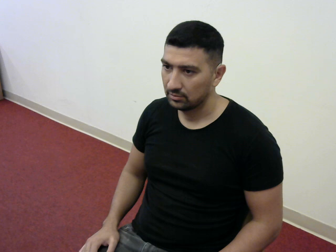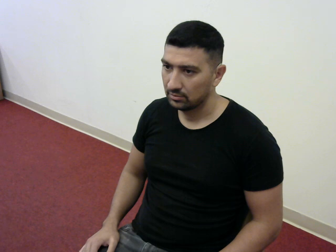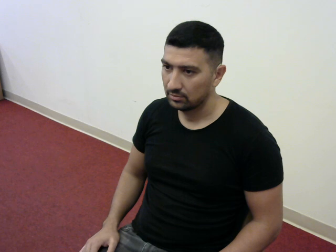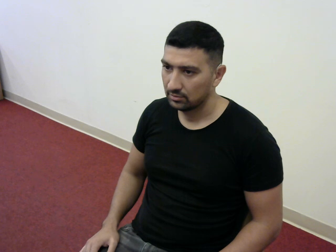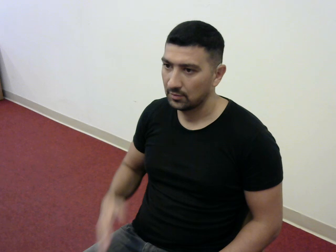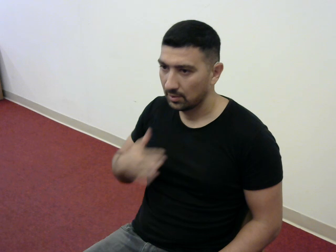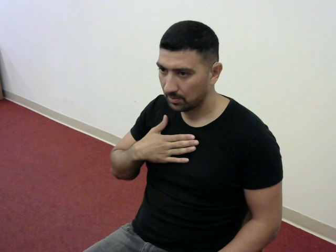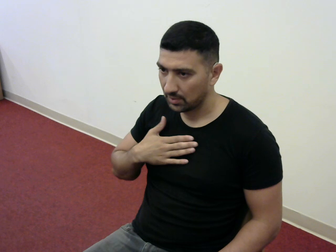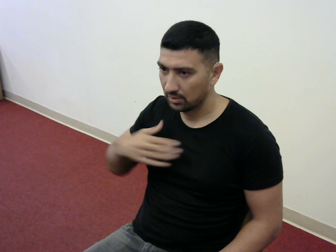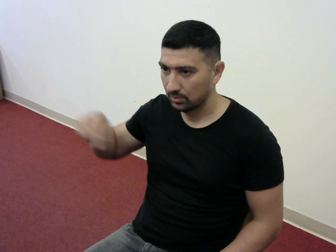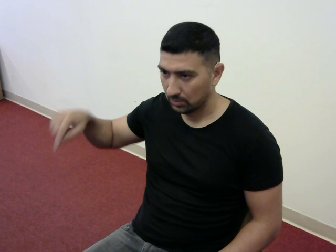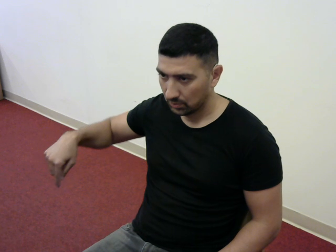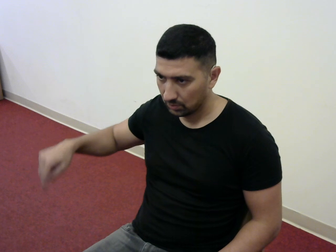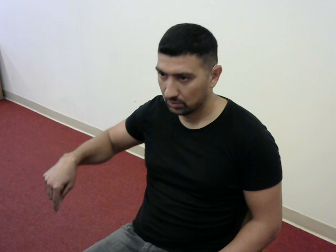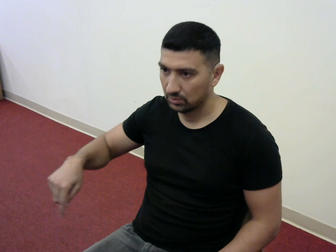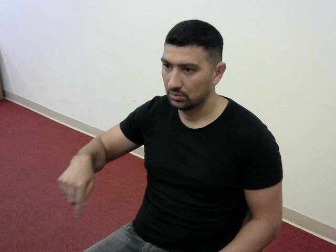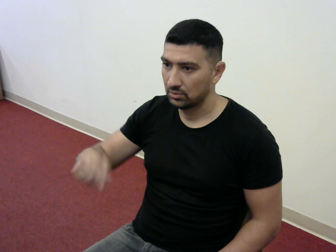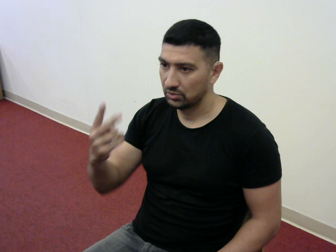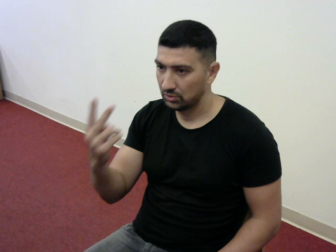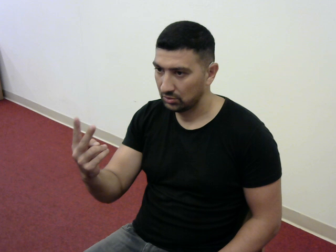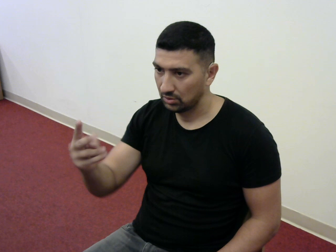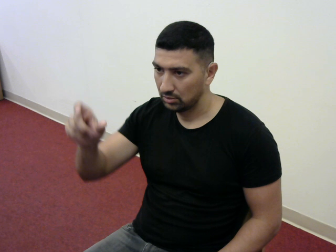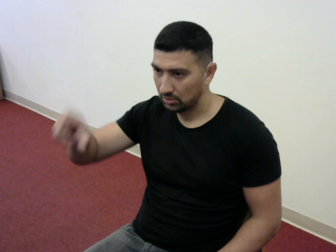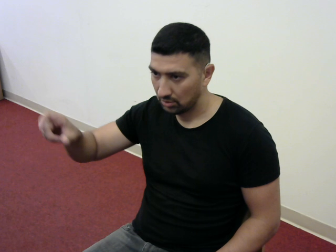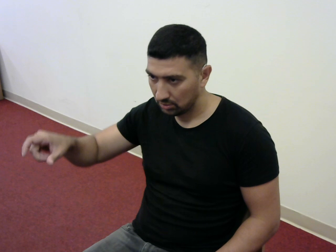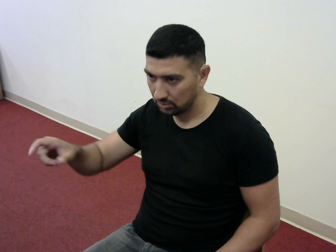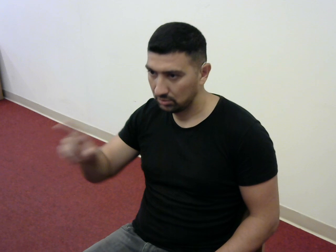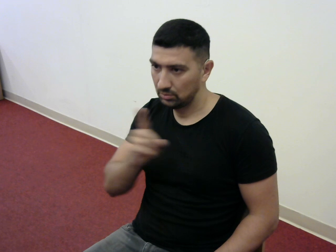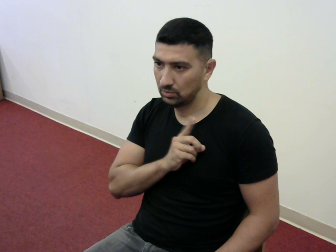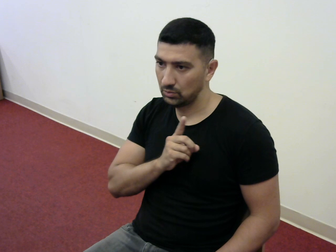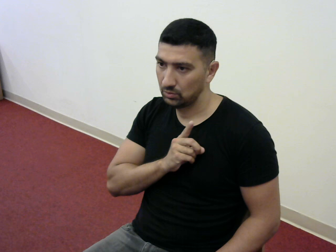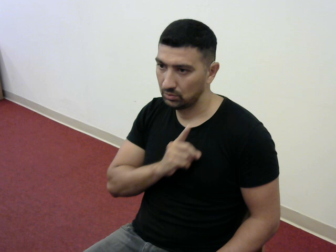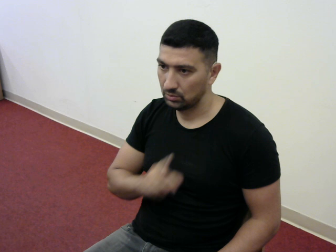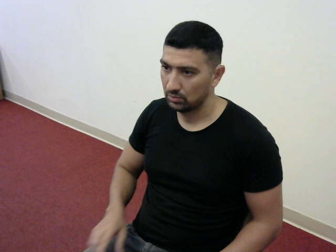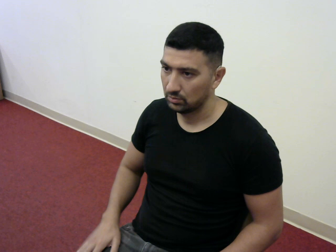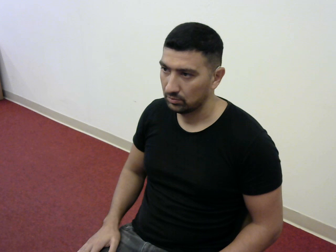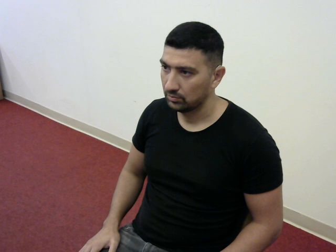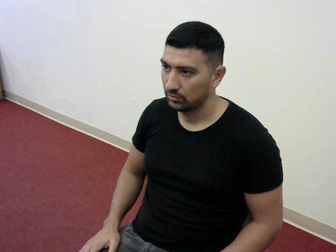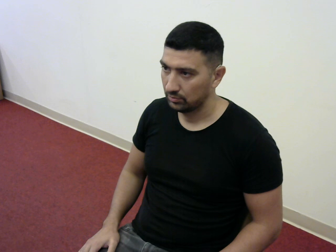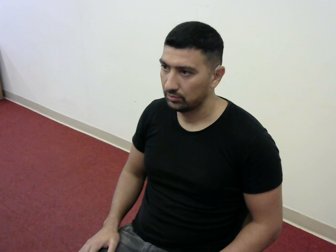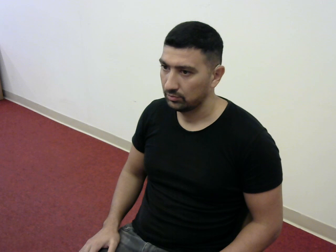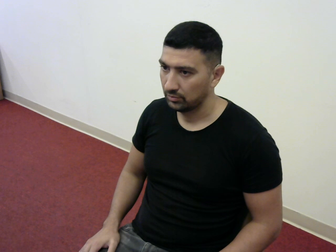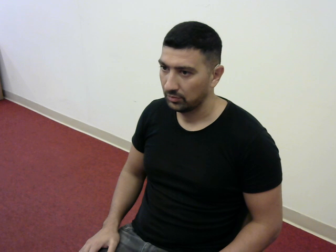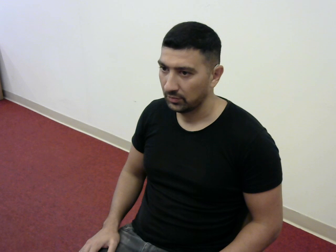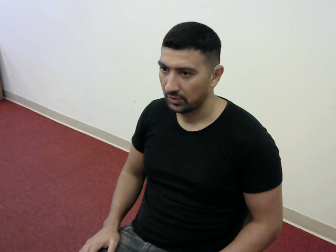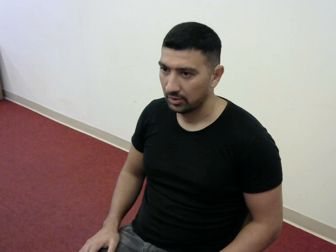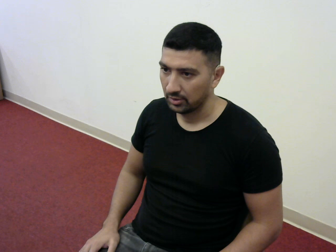Məni aşağıda 2 nəfər gözləyir